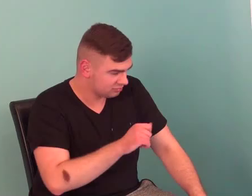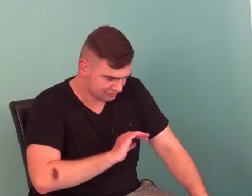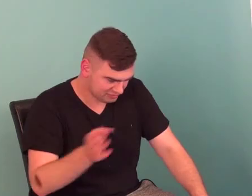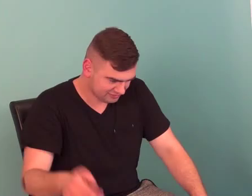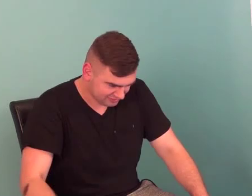Nie.